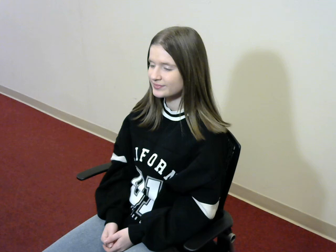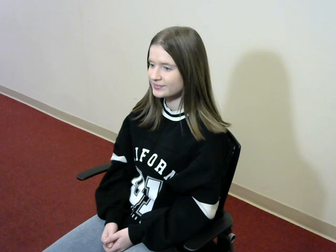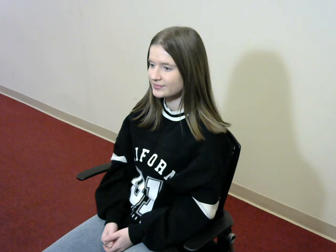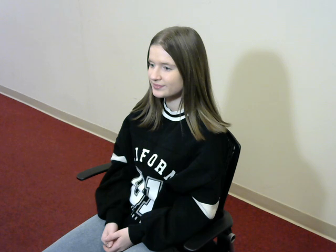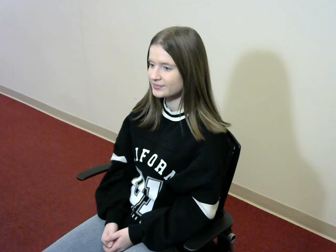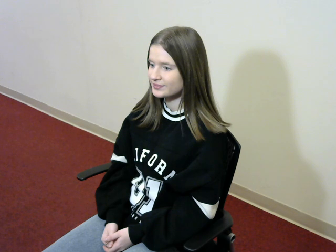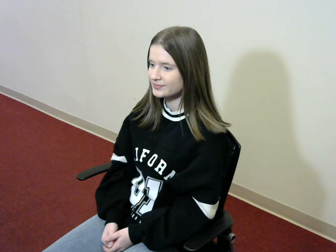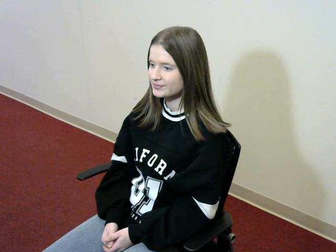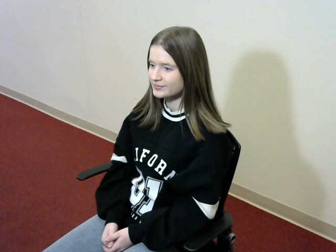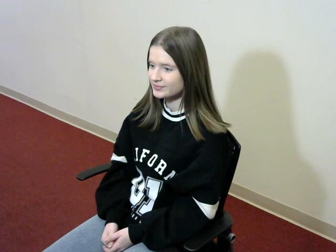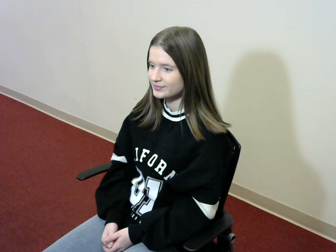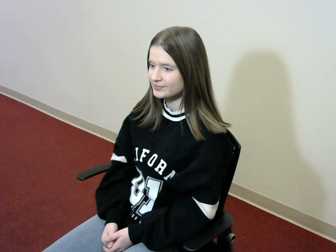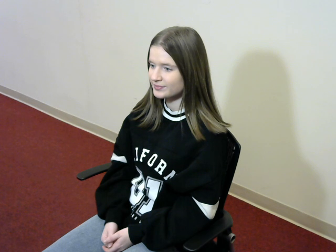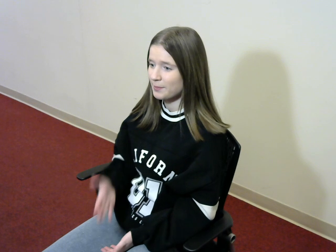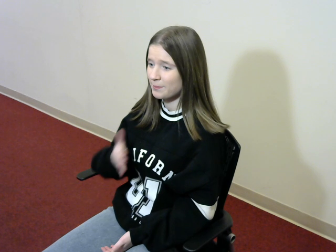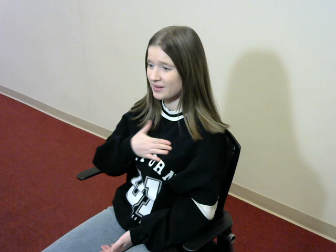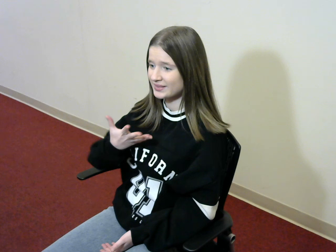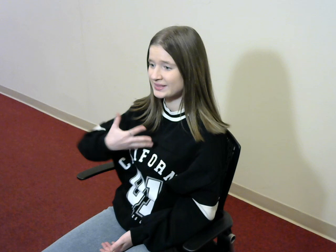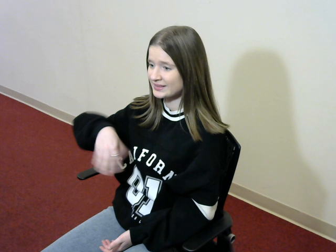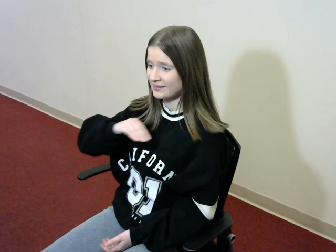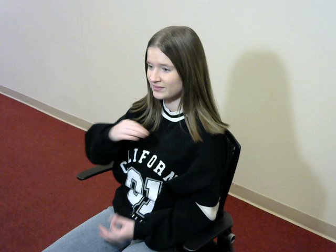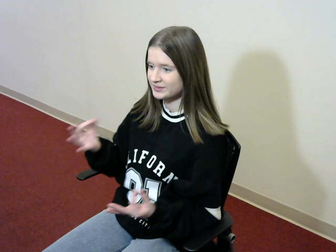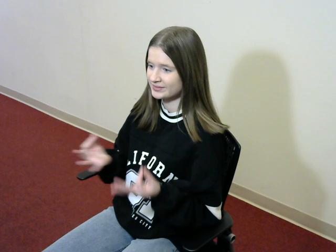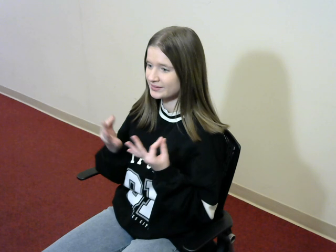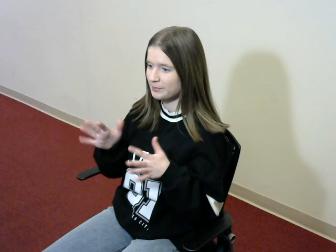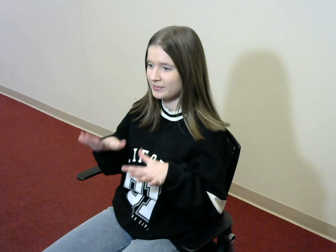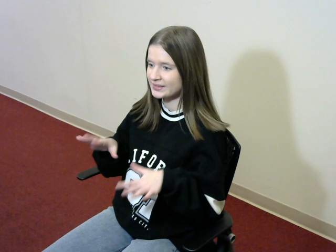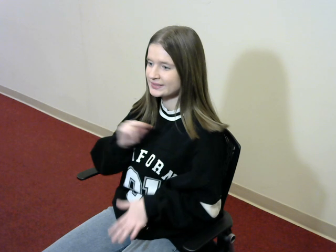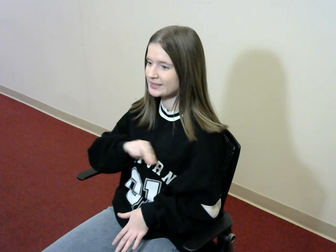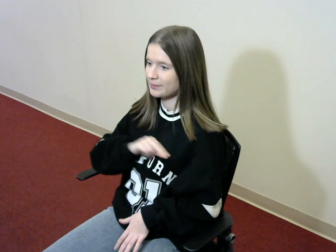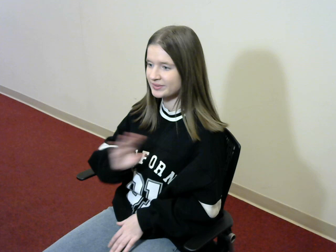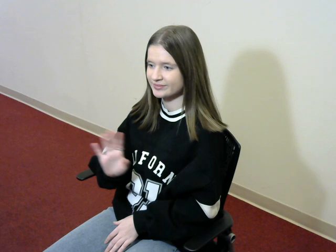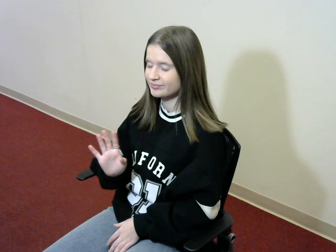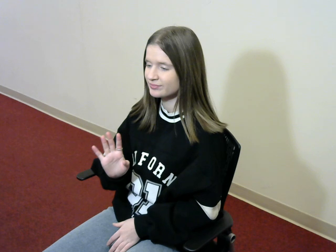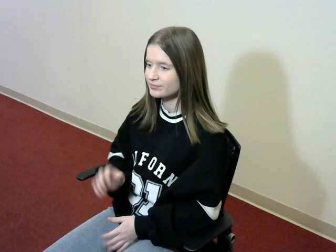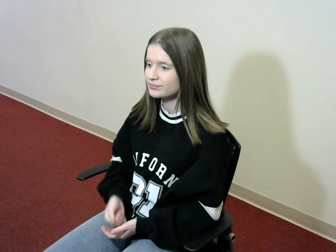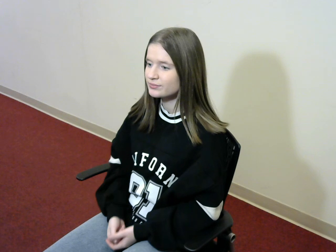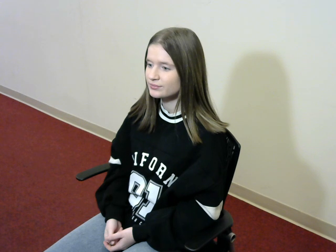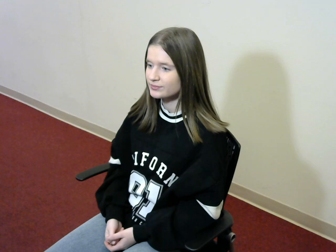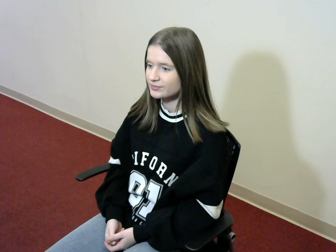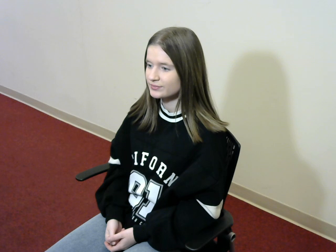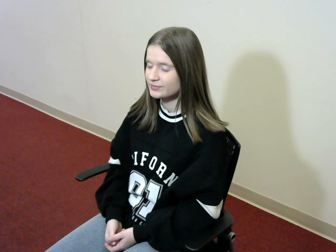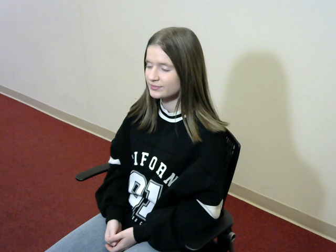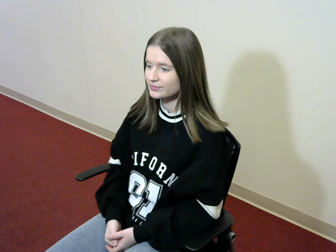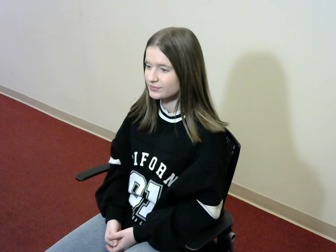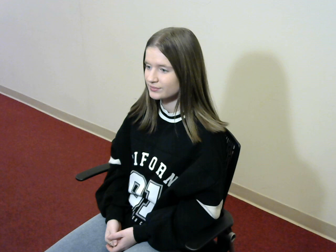Biz heç yerdə işləmirik